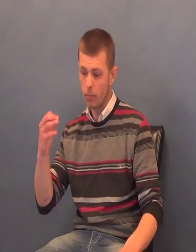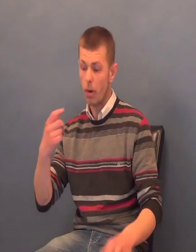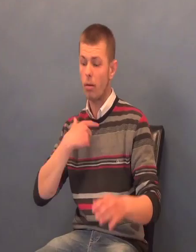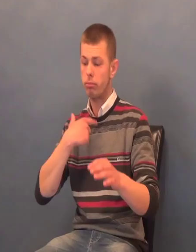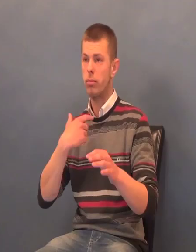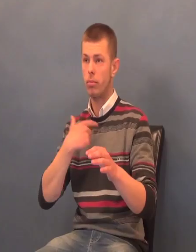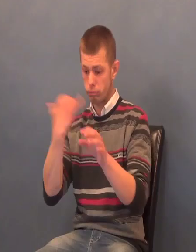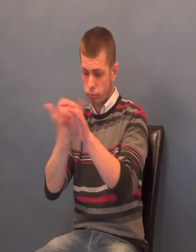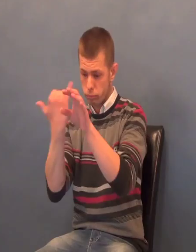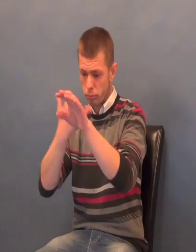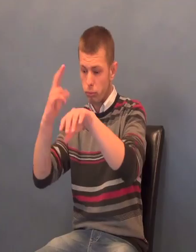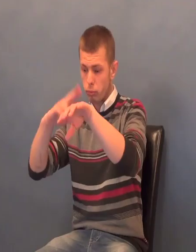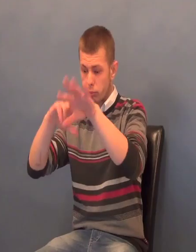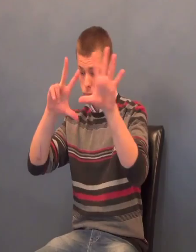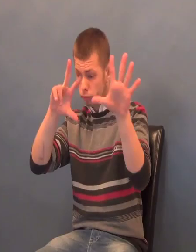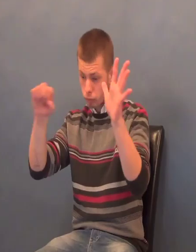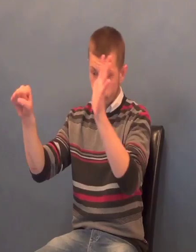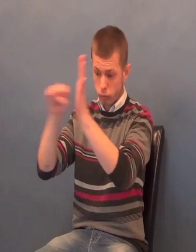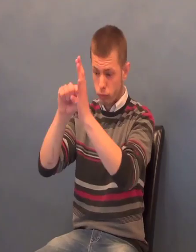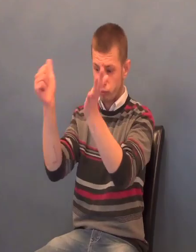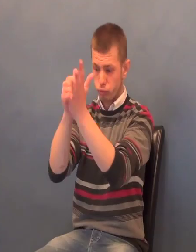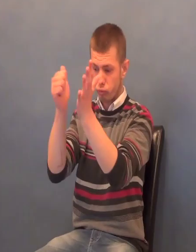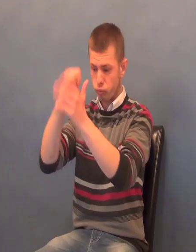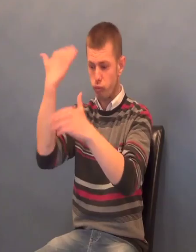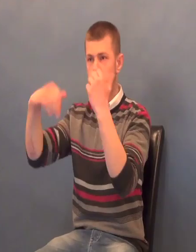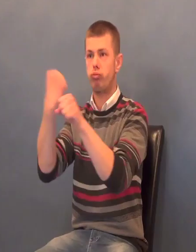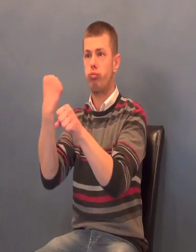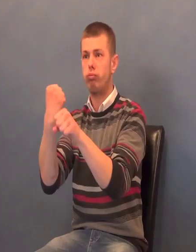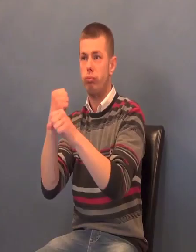Ja... ja w piątek od godziny ósmej do szesnastej; kończę pracę.